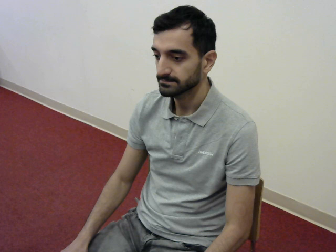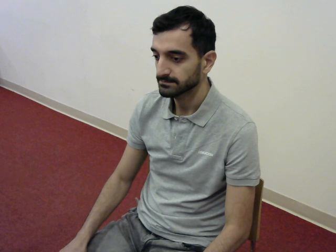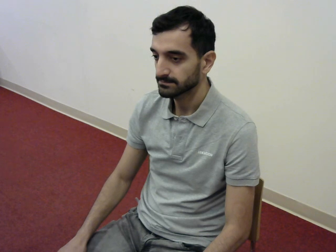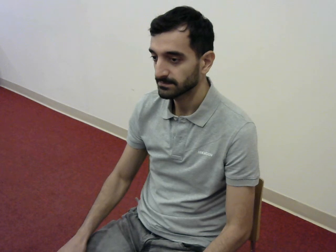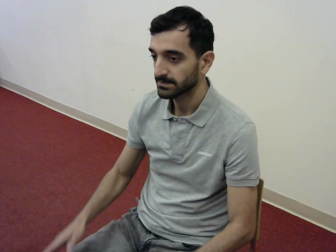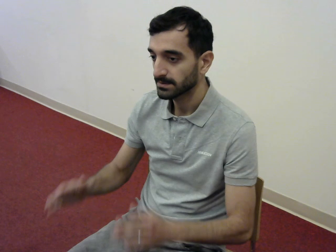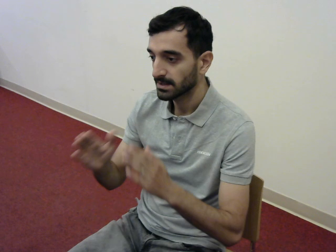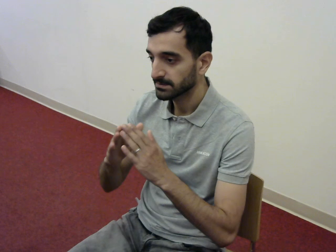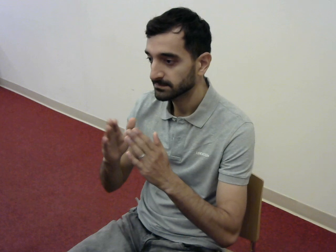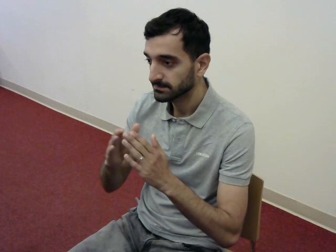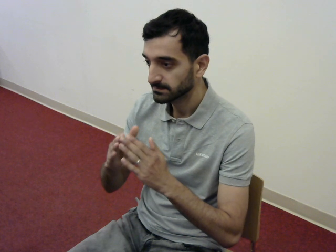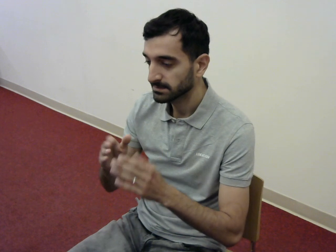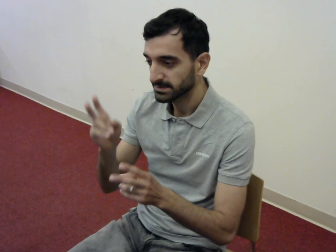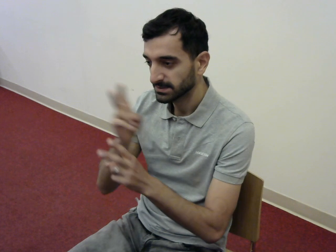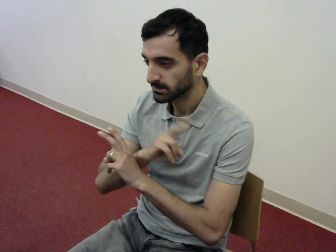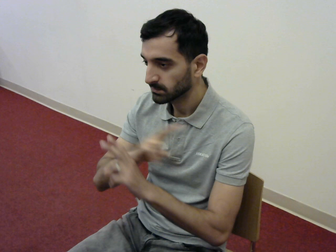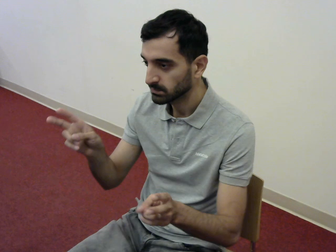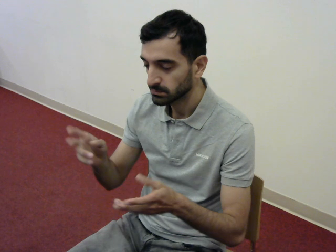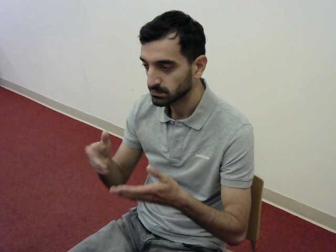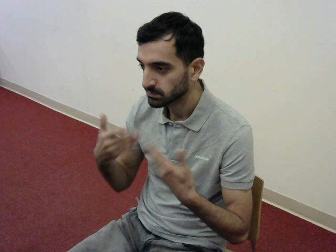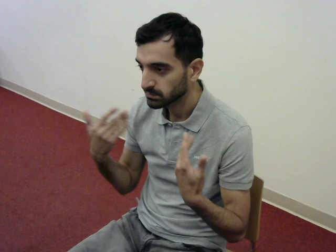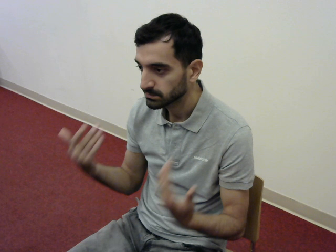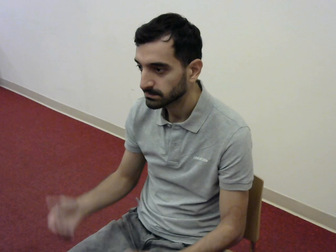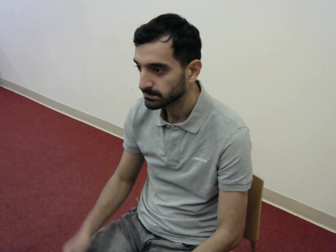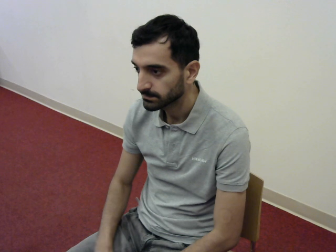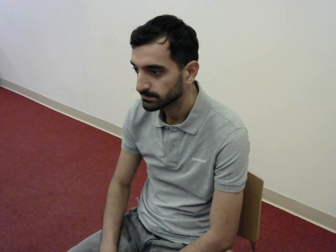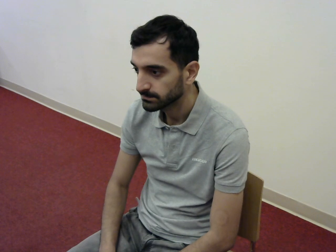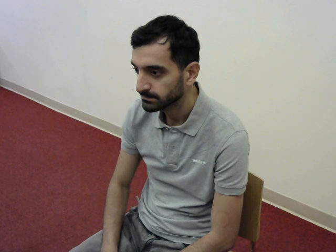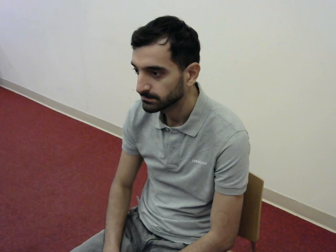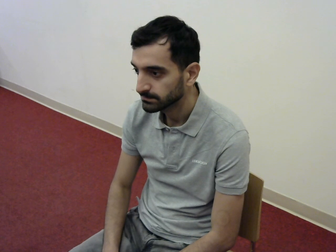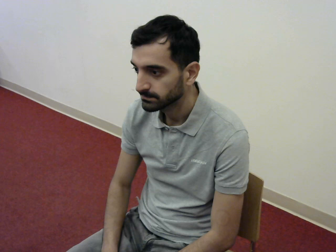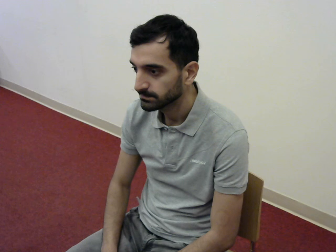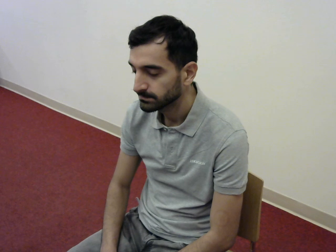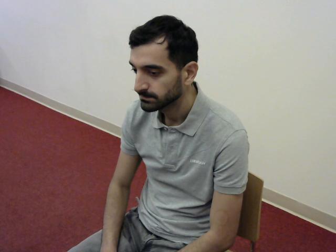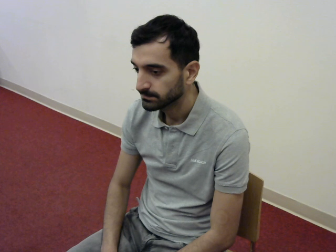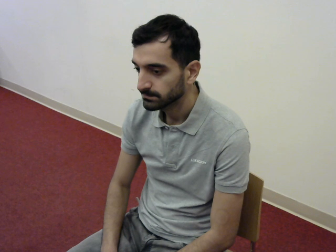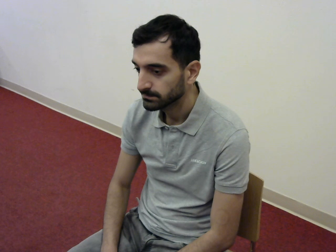Evdə heç kəs yoxdur